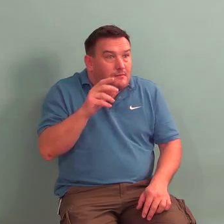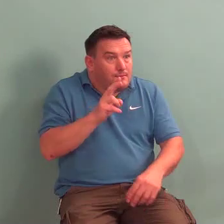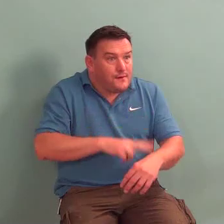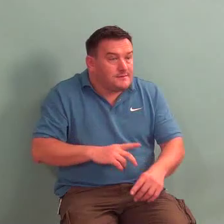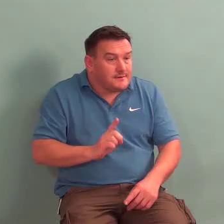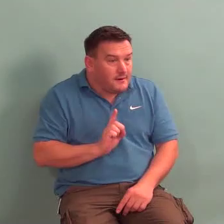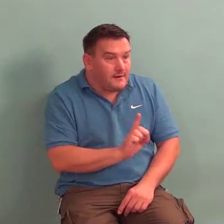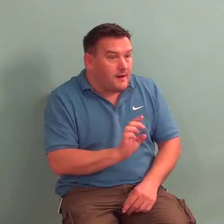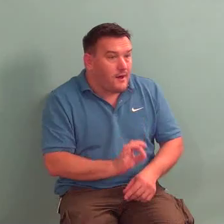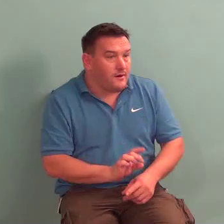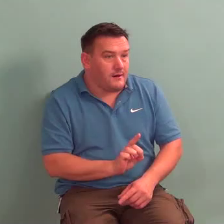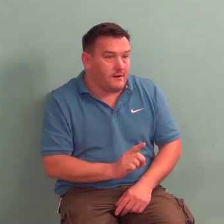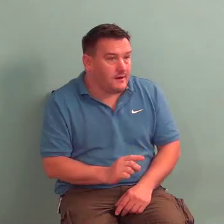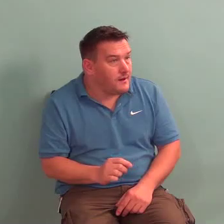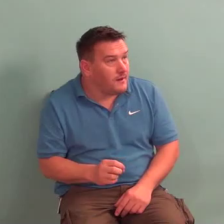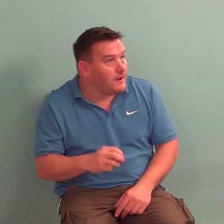Policjant podchodzi do chłopca.